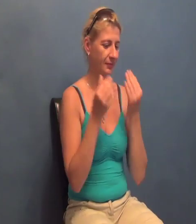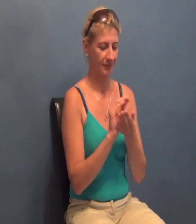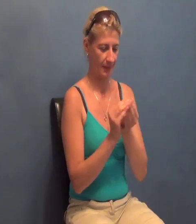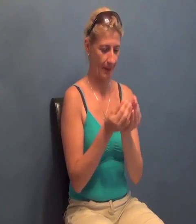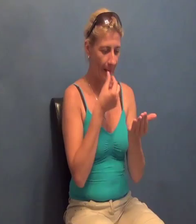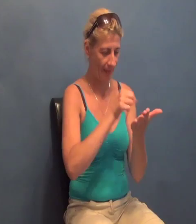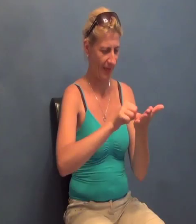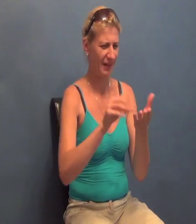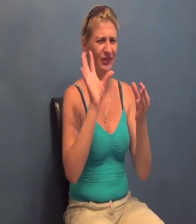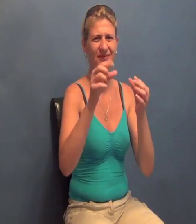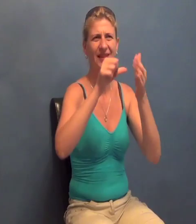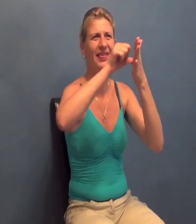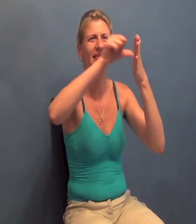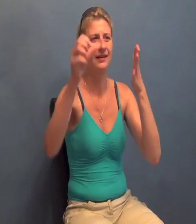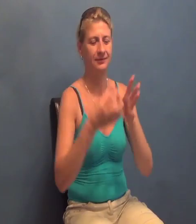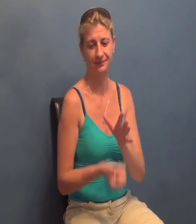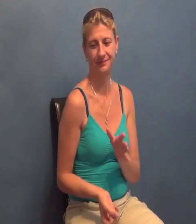Zabiera też kit.